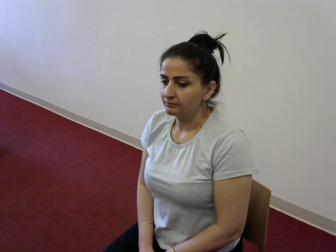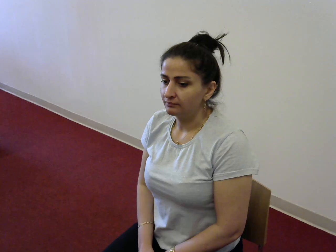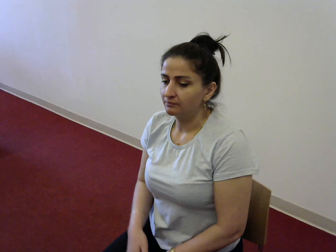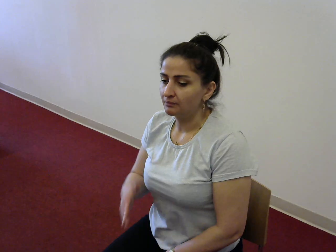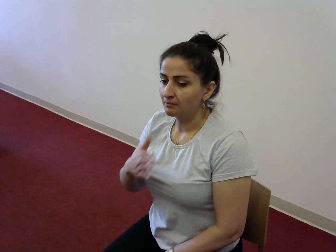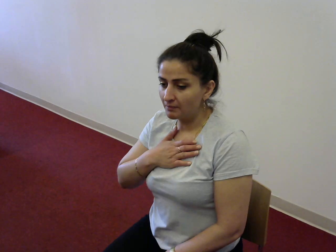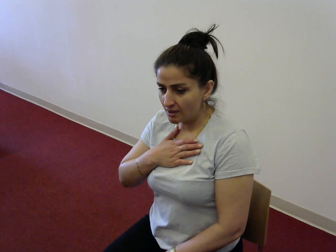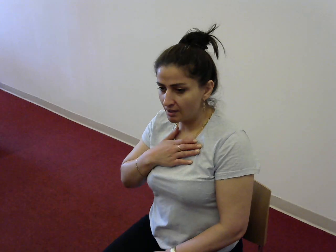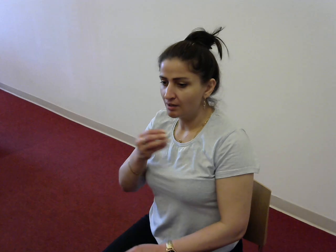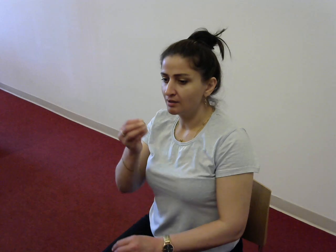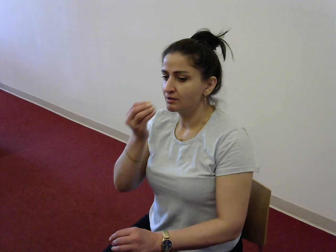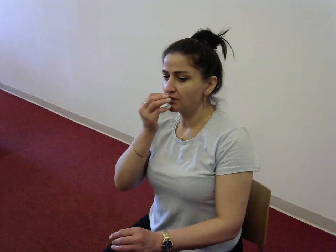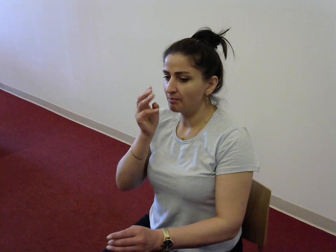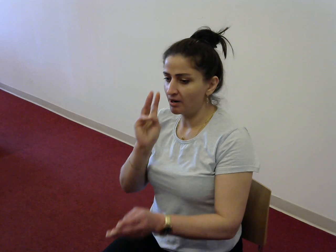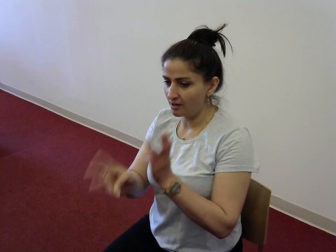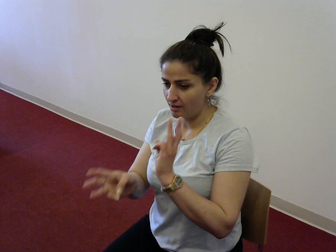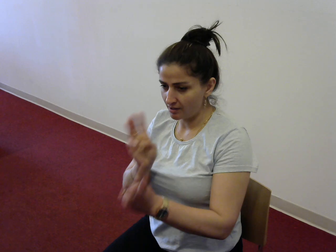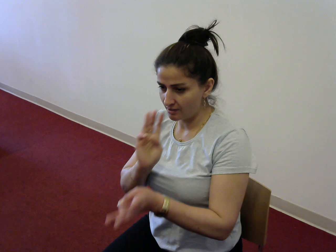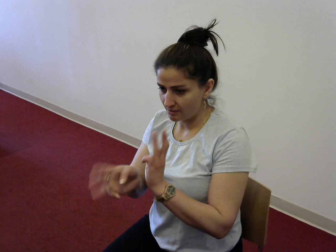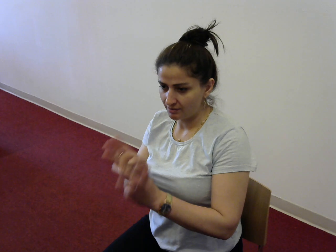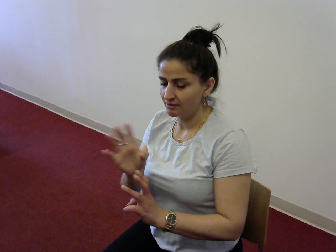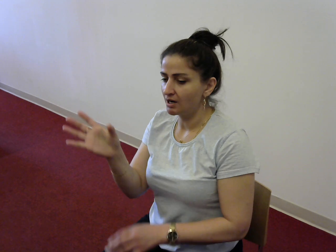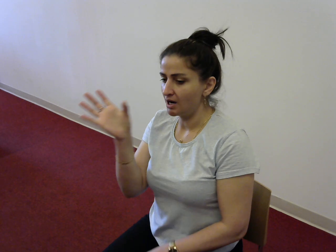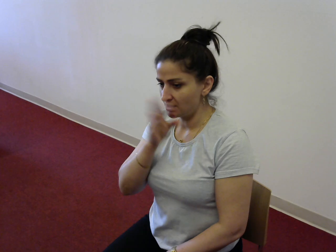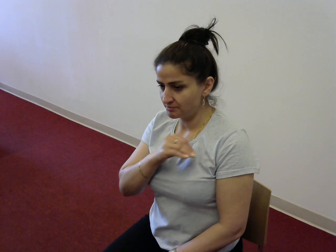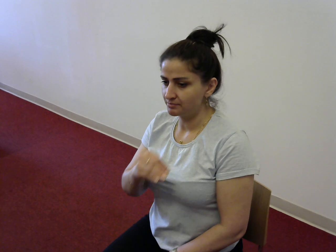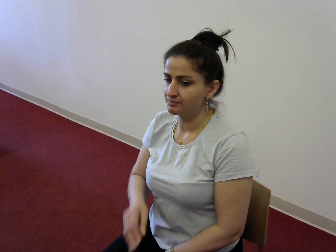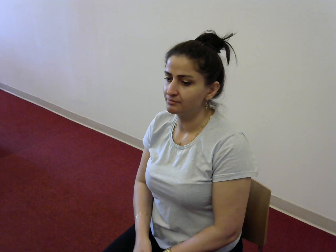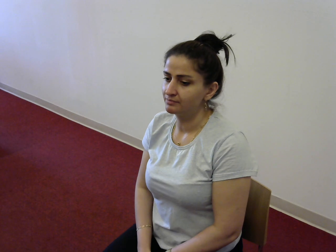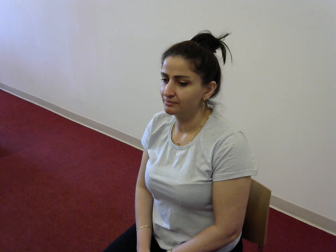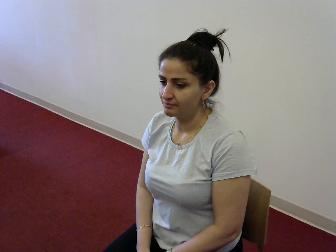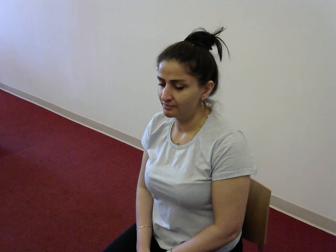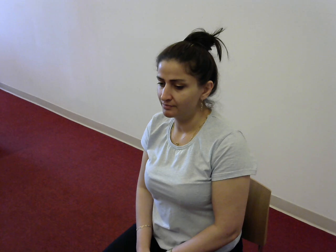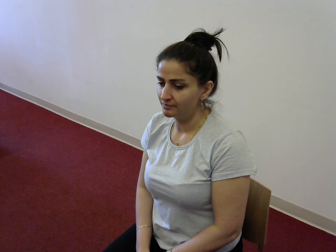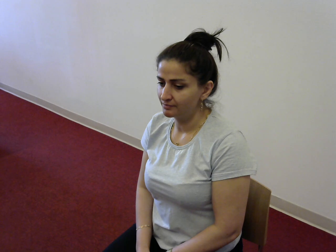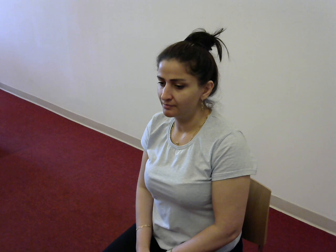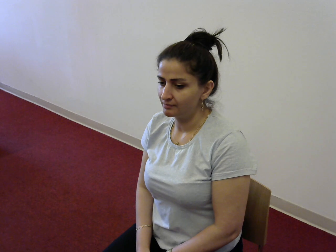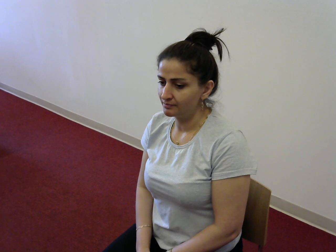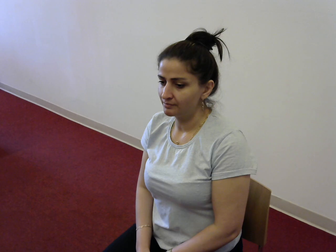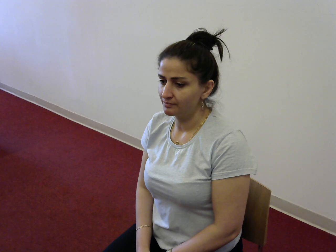Mən yemək bişirməyi bacarmıram